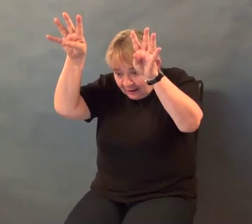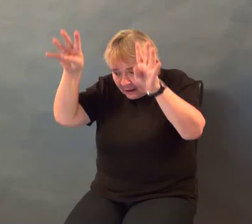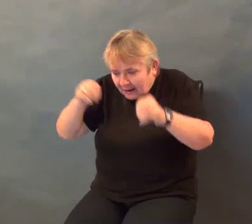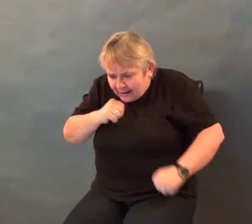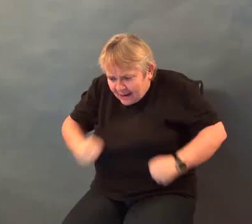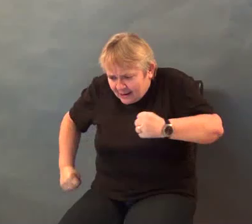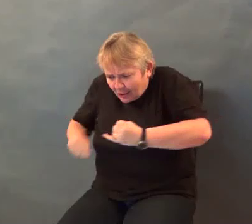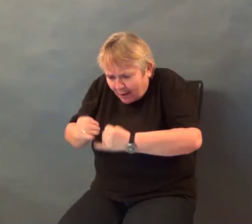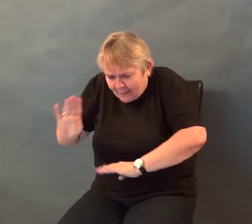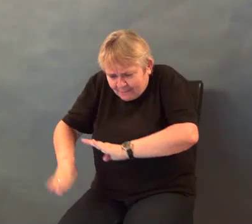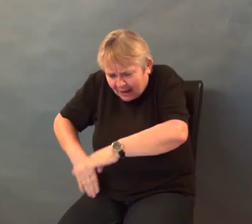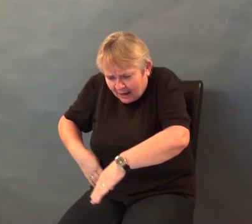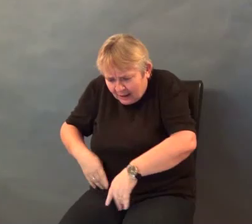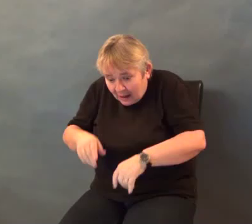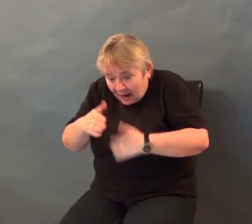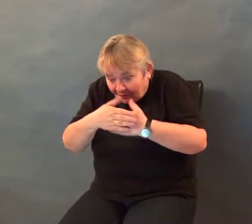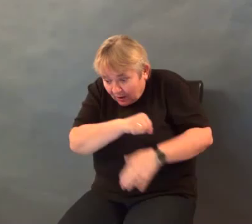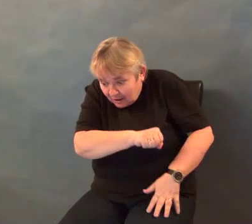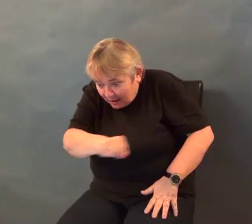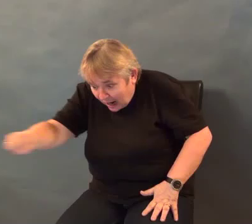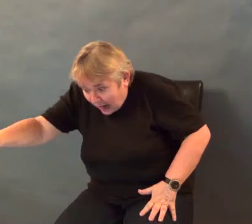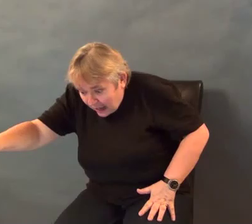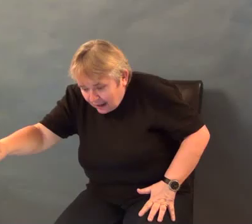Szybko pobiegł do drzwi i go otworzył.